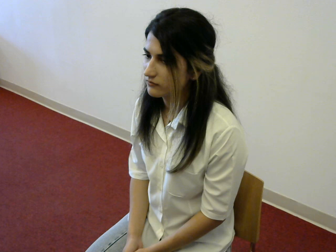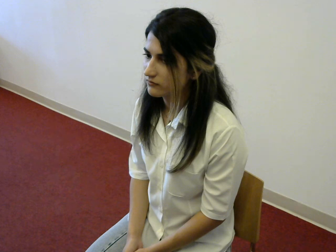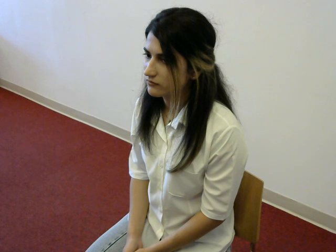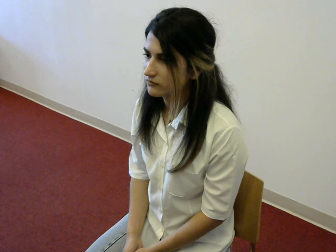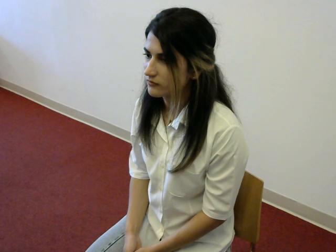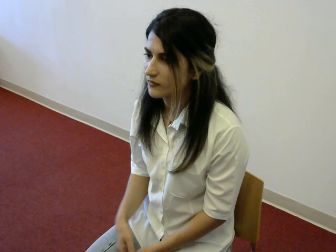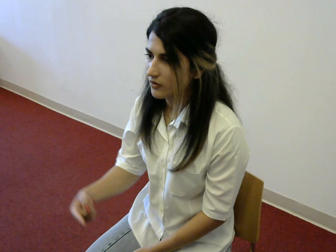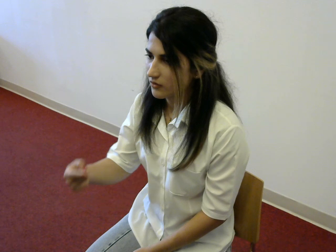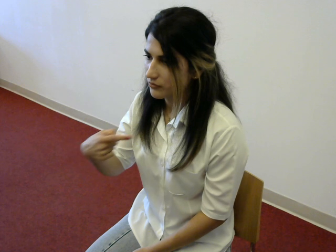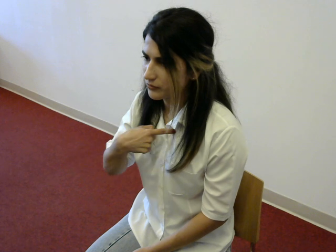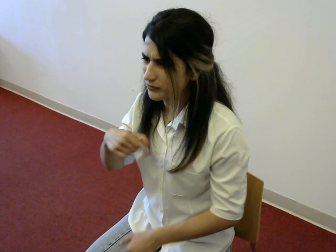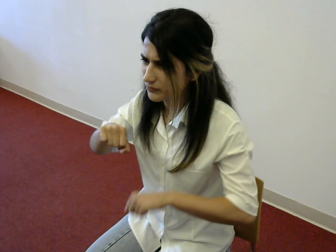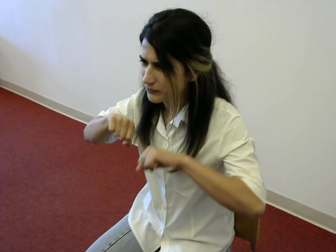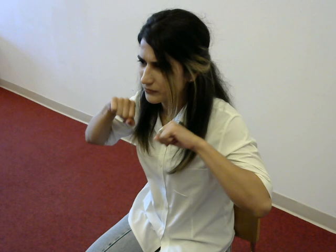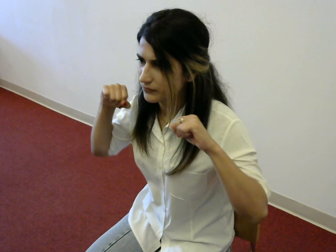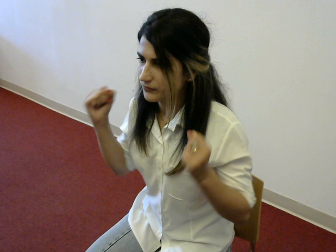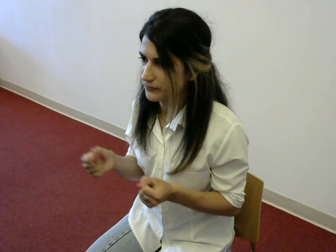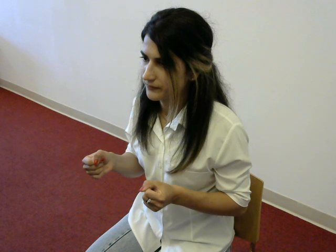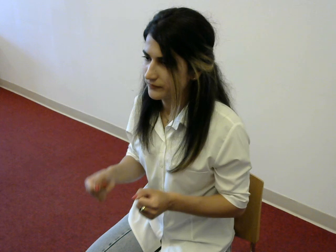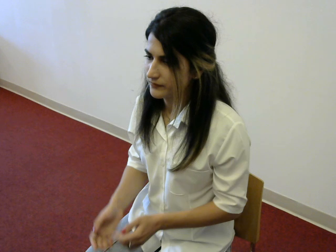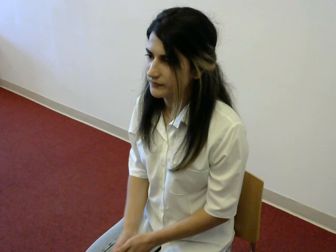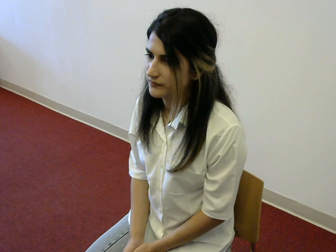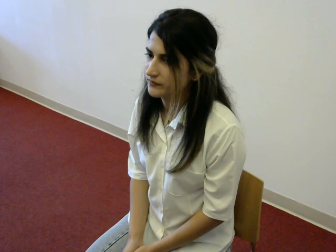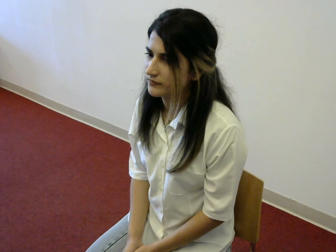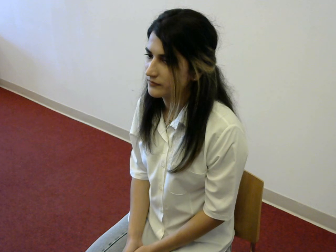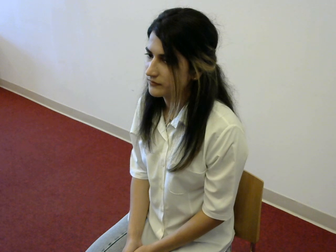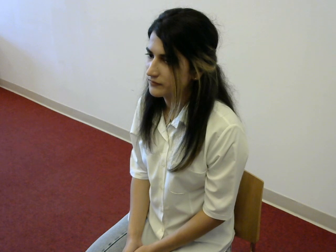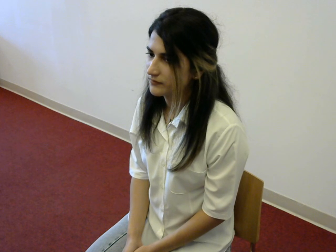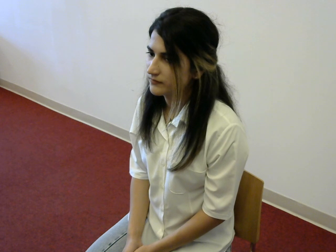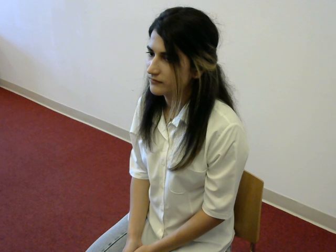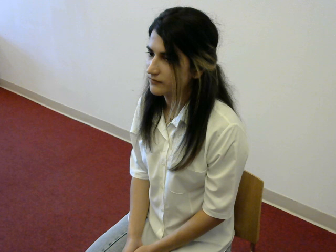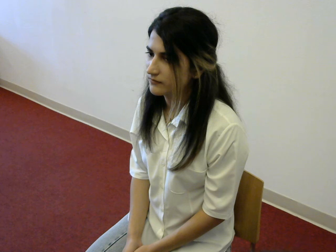Mənə soyuqdur